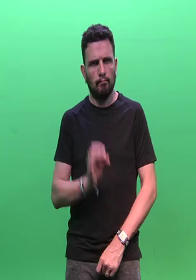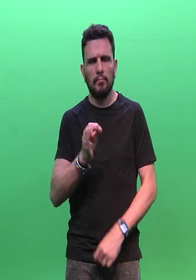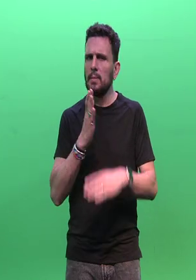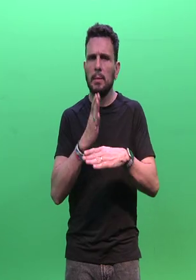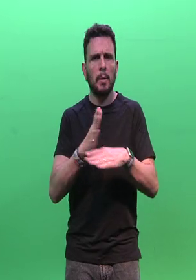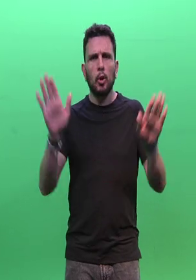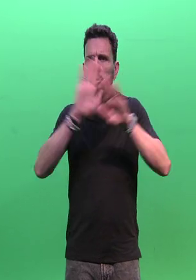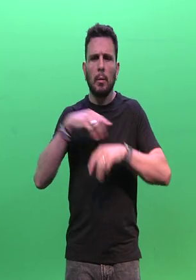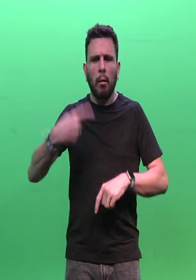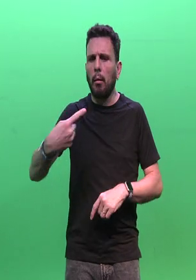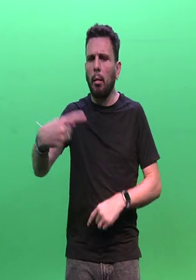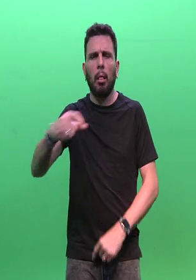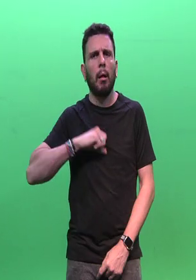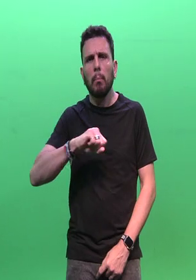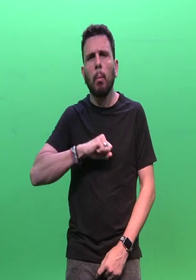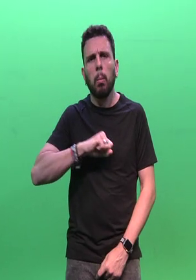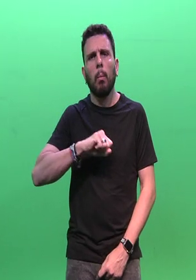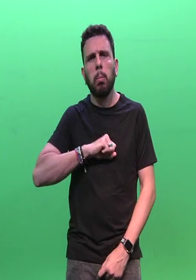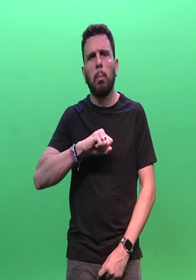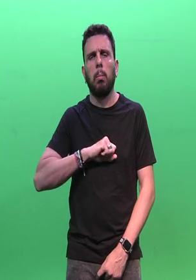Sí, cada nit tinc tos, sempre.